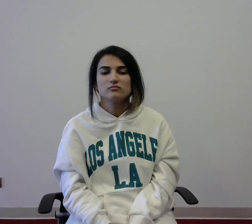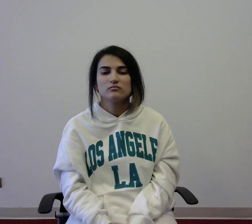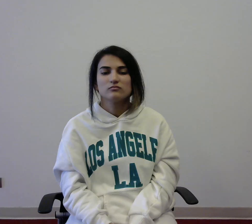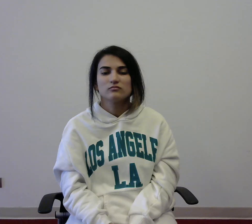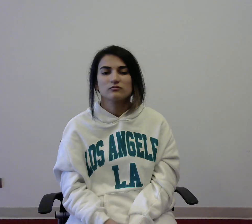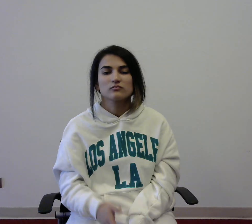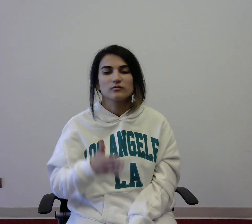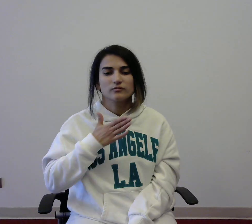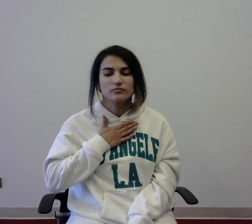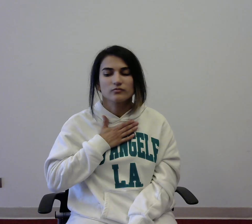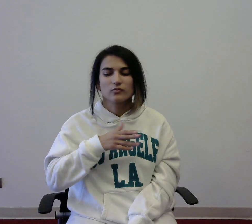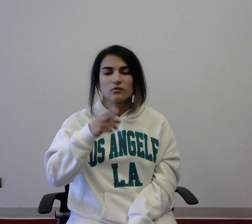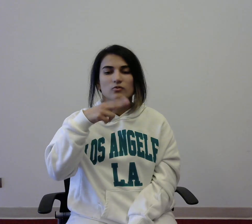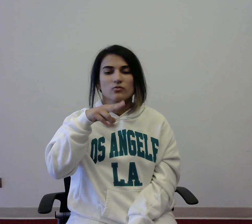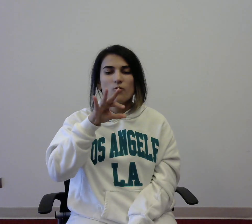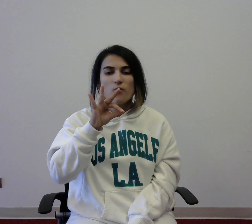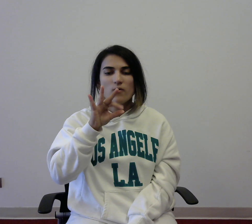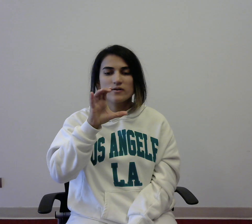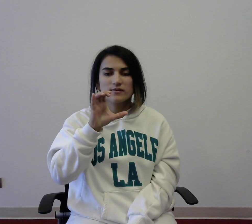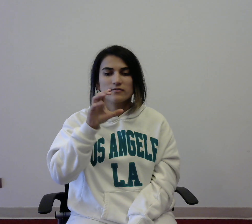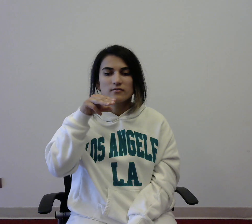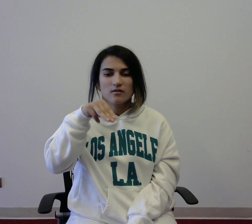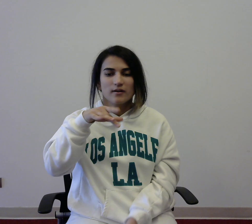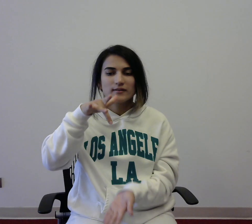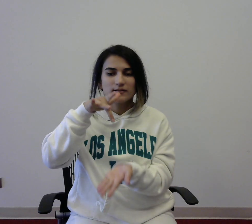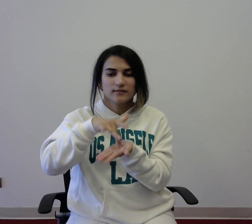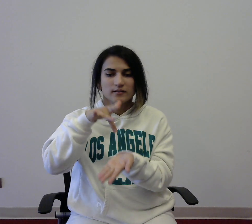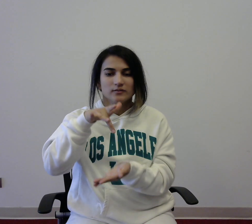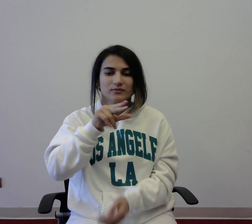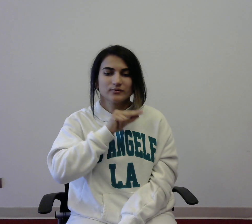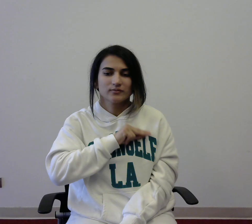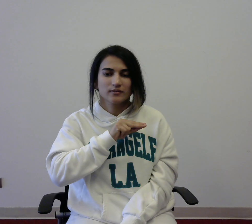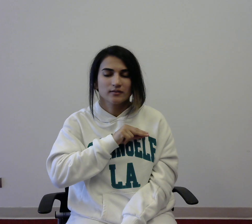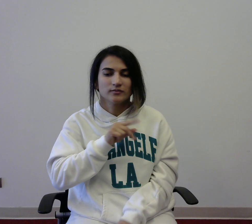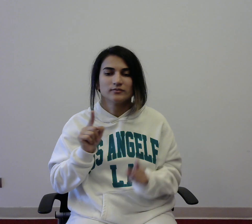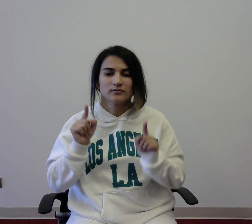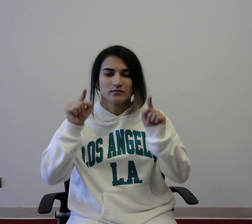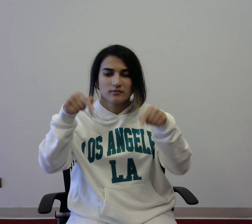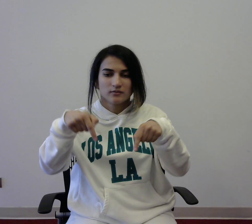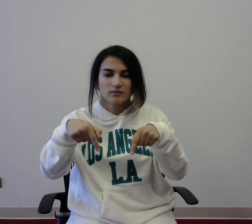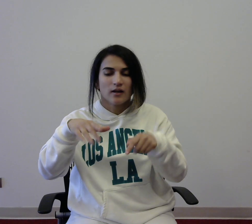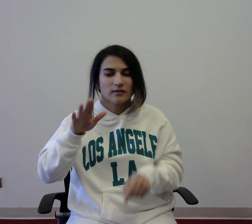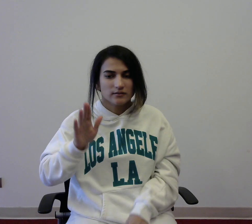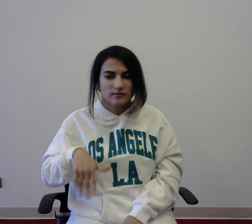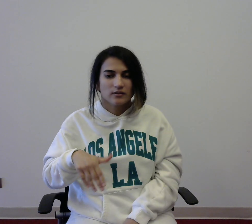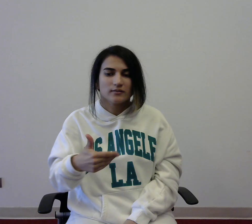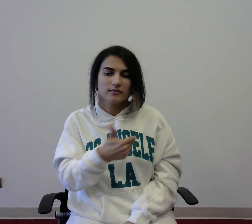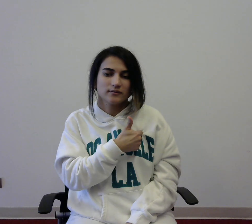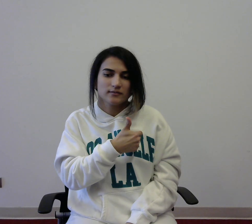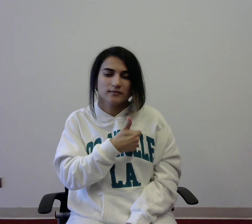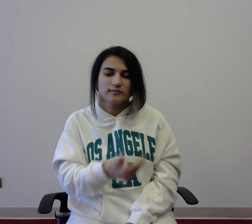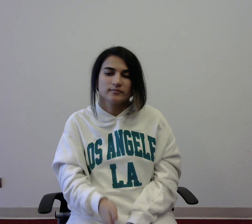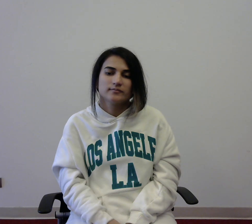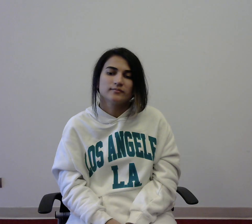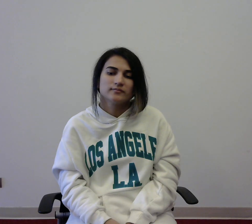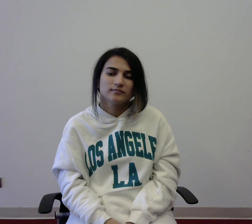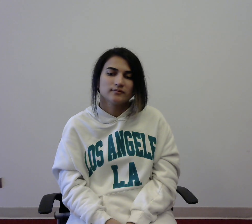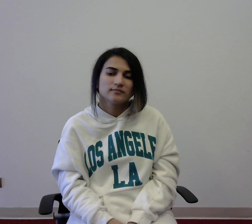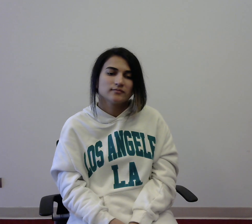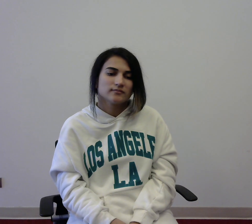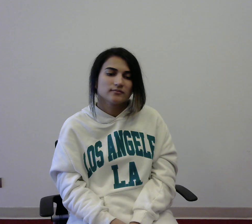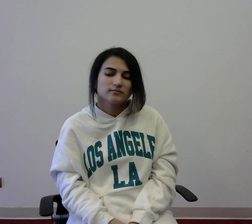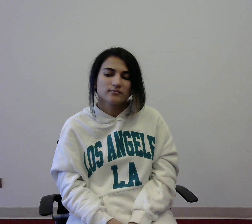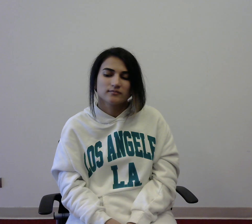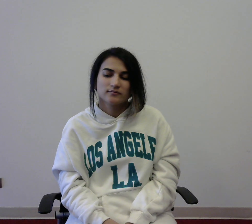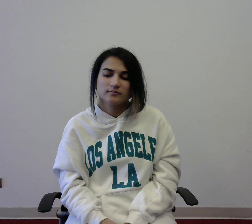Mən DOST Mərkəzində işə qəbul olmaq istəyirəm